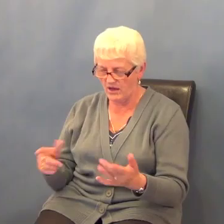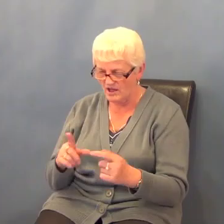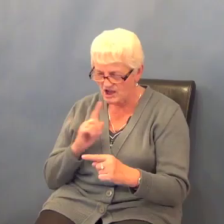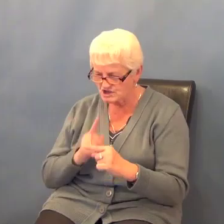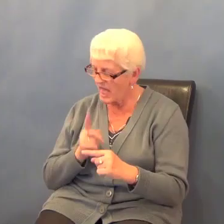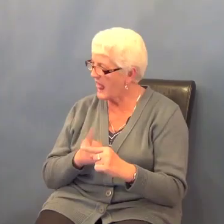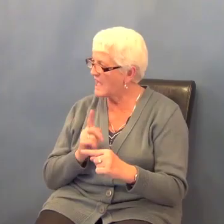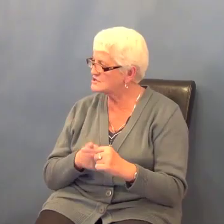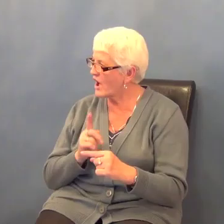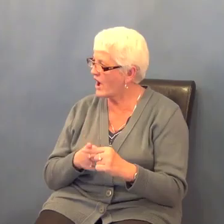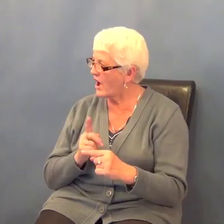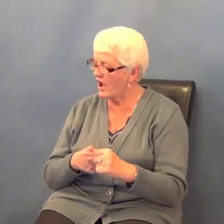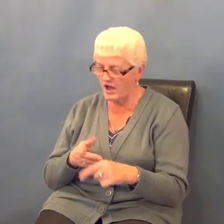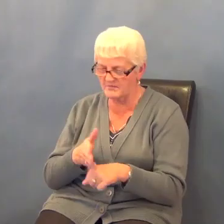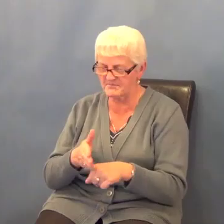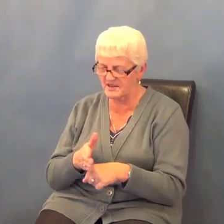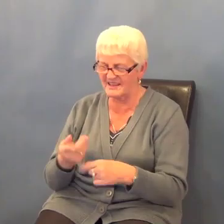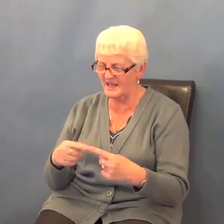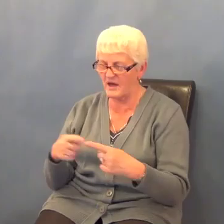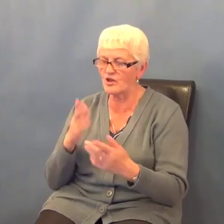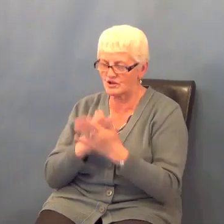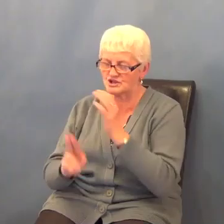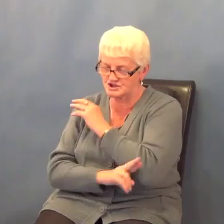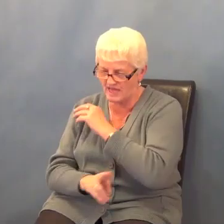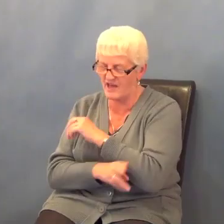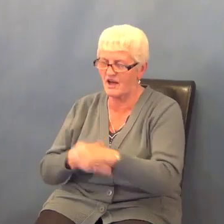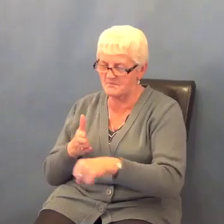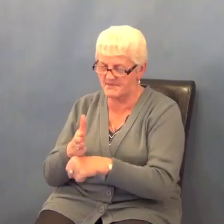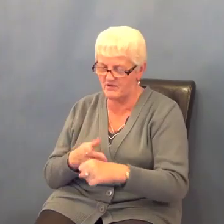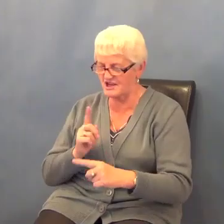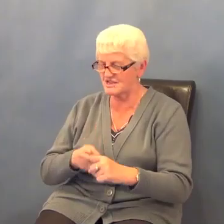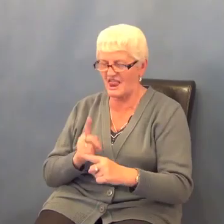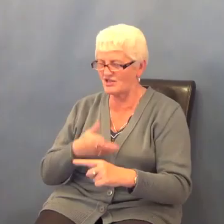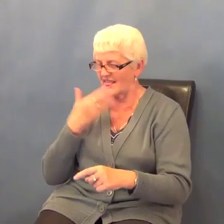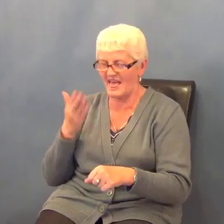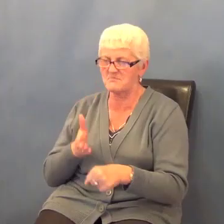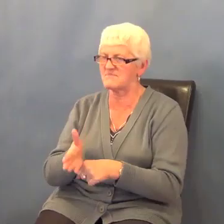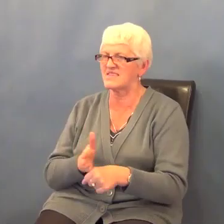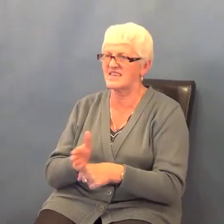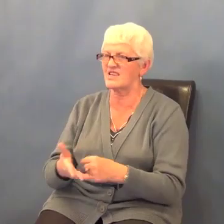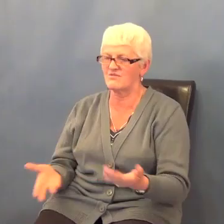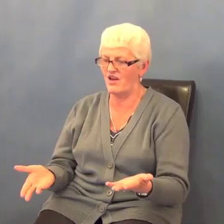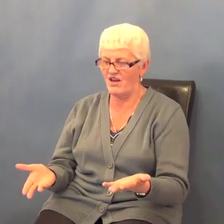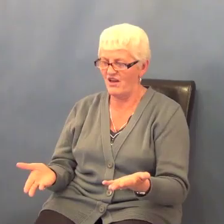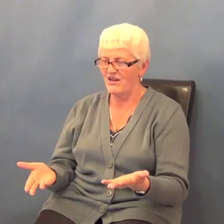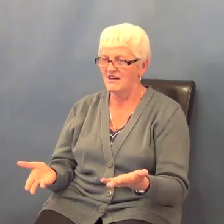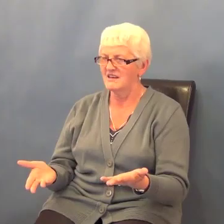Jest metal, więc nie pasuje do piłowania, tylko do drzewa, ale do metalu nie pasuje, nie ma takiego.